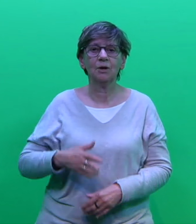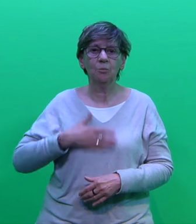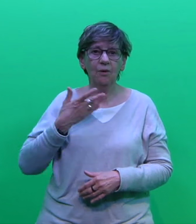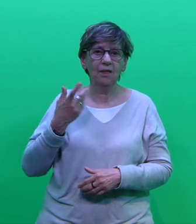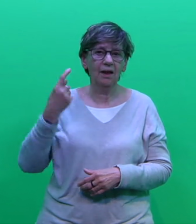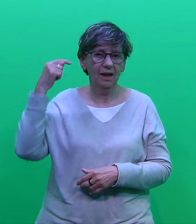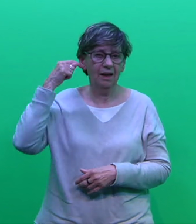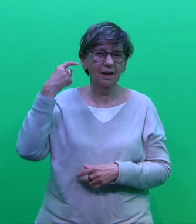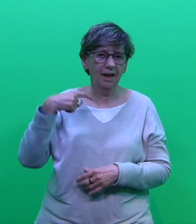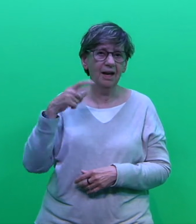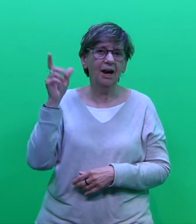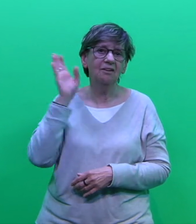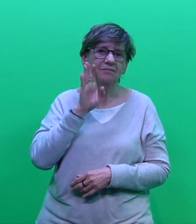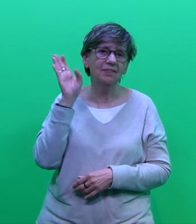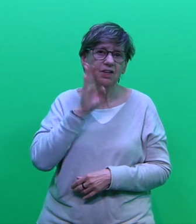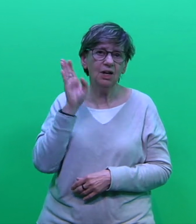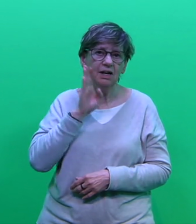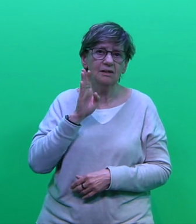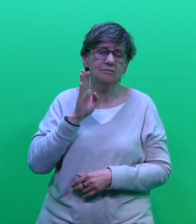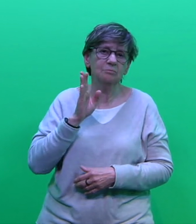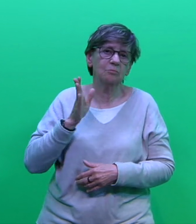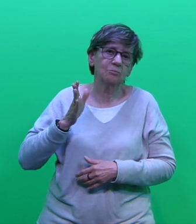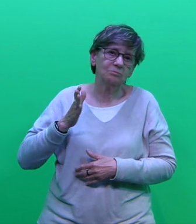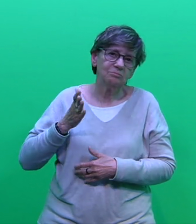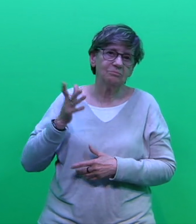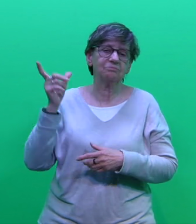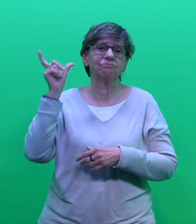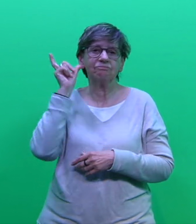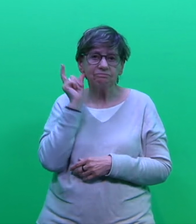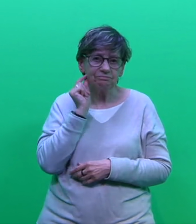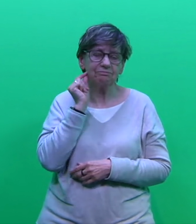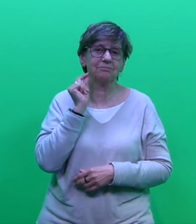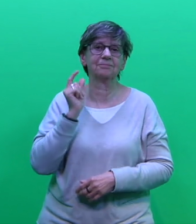Pot ser que tingui una infecció a l'orella i hagi perdut audició.